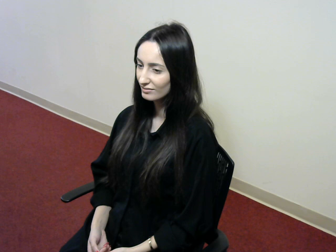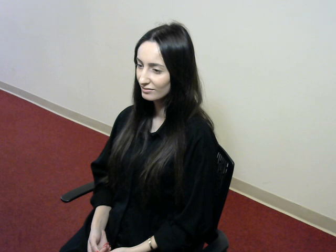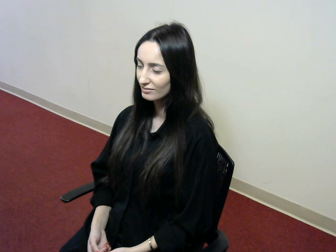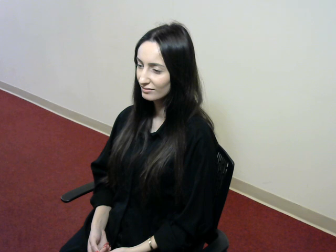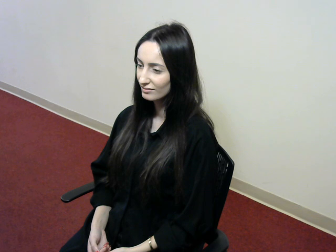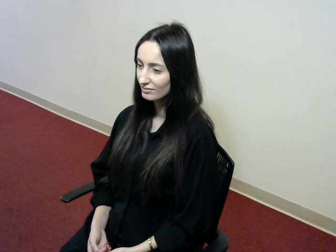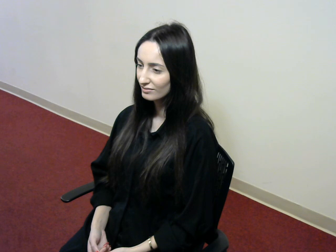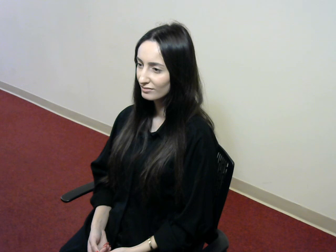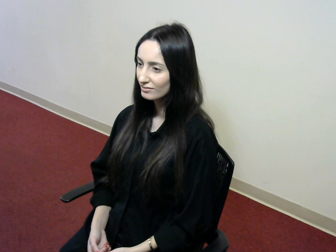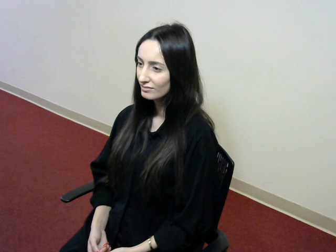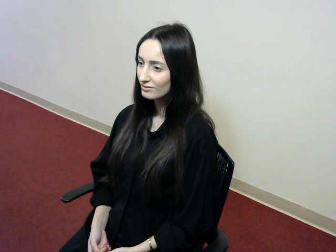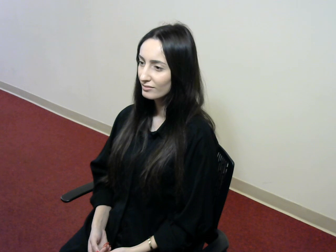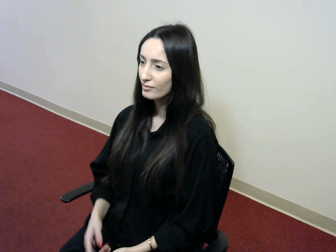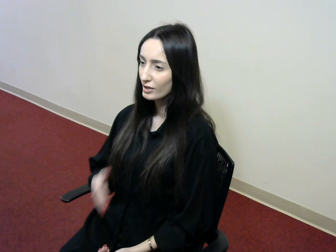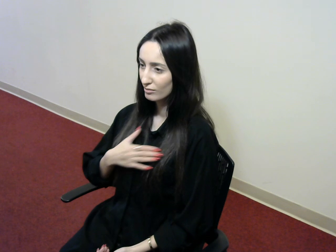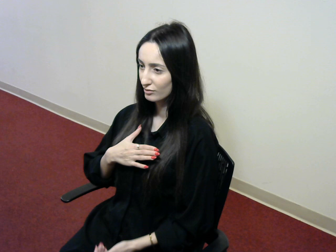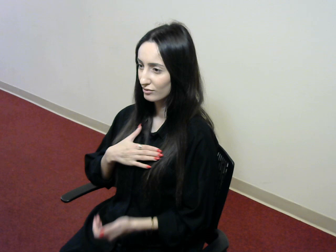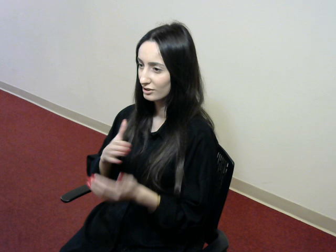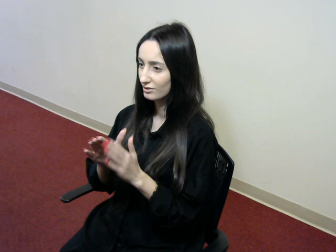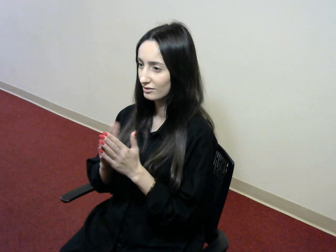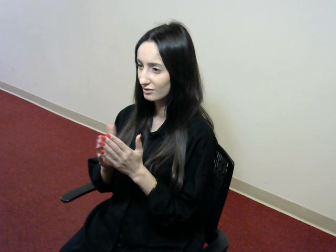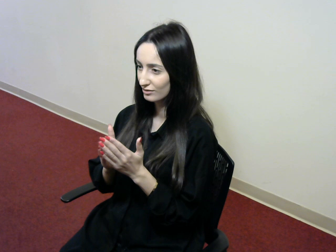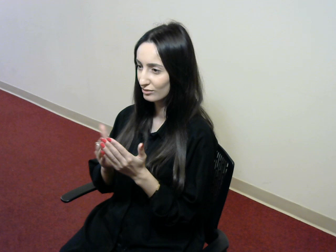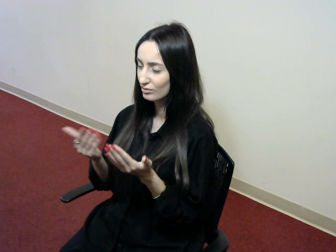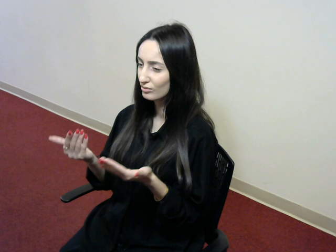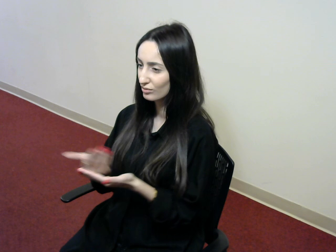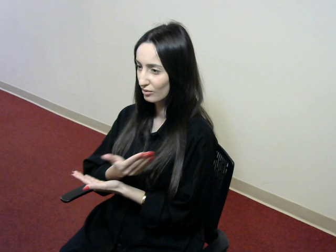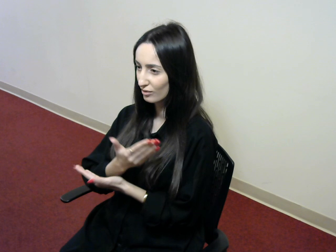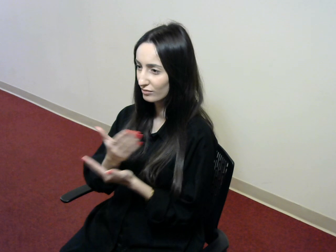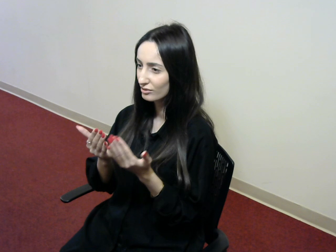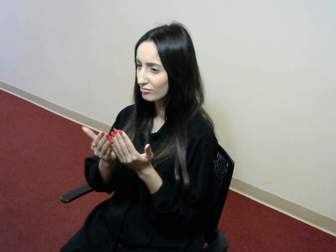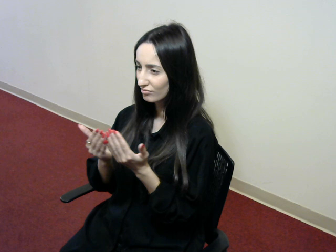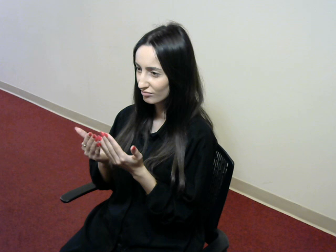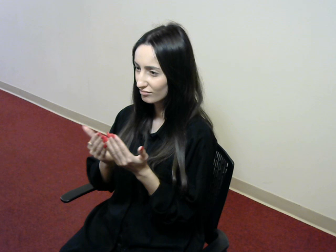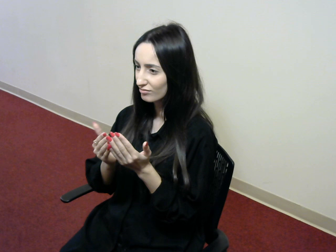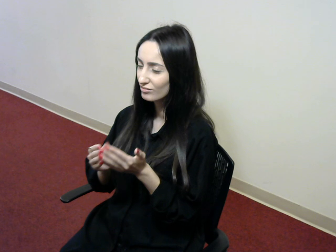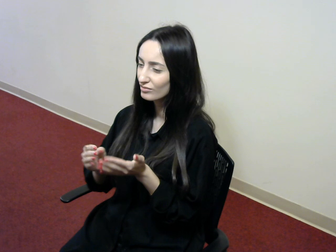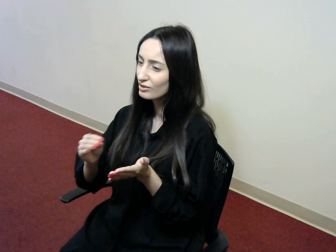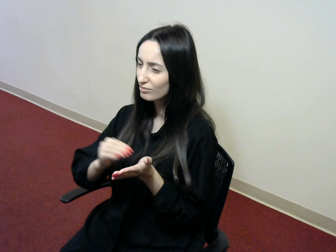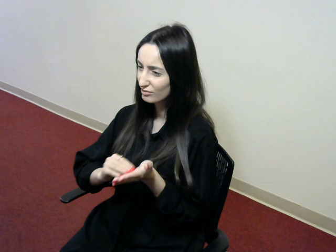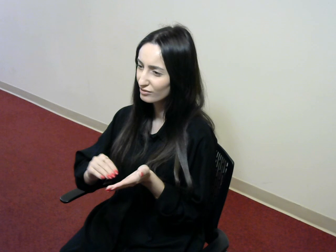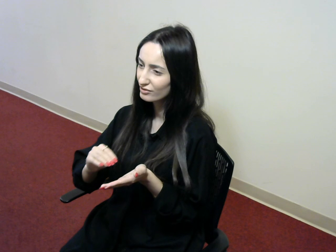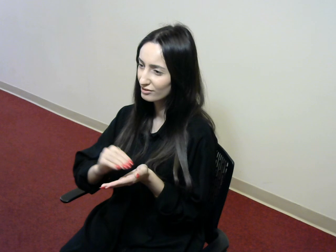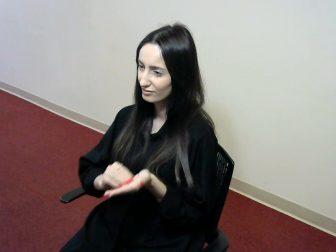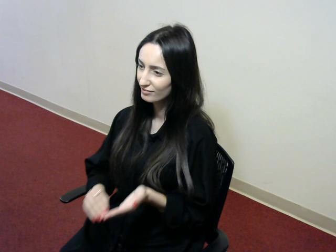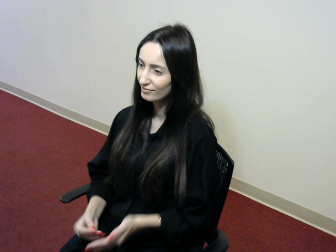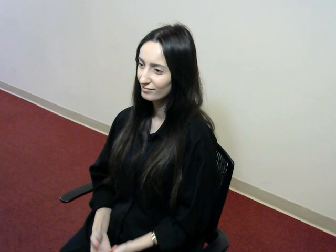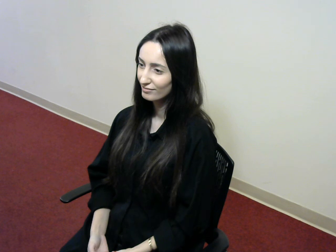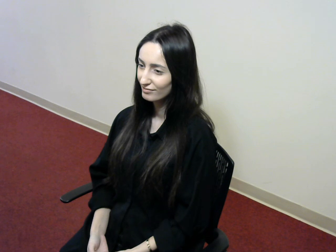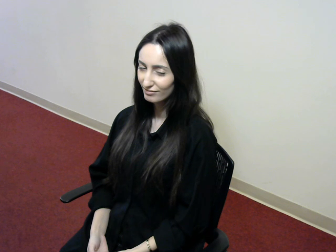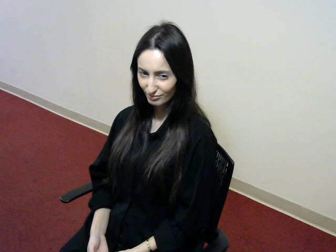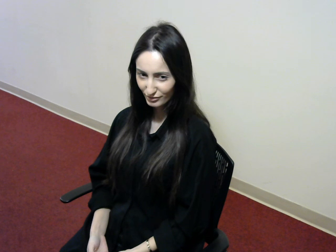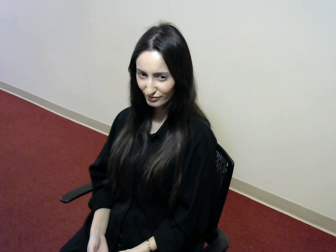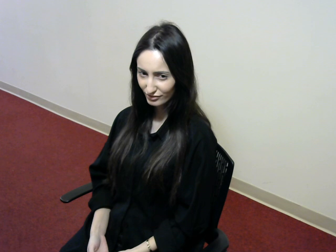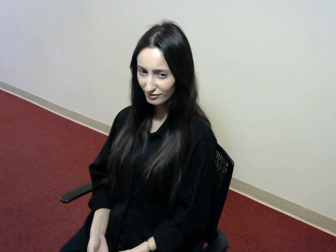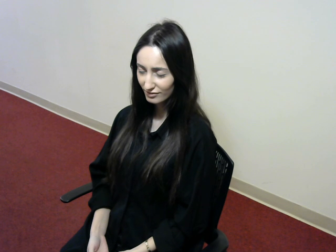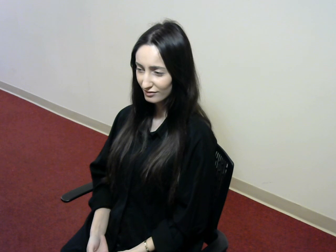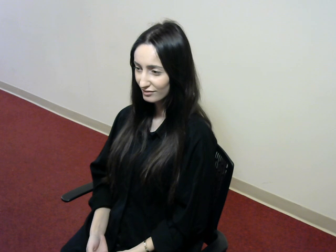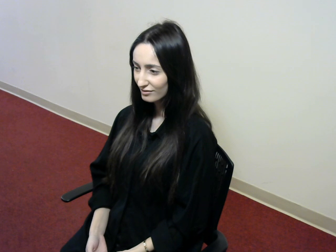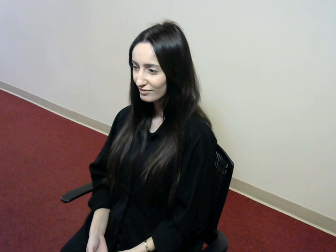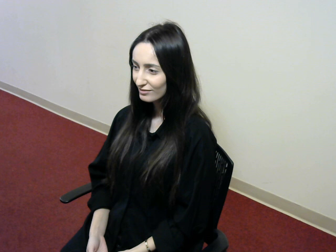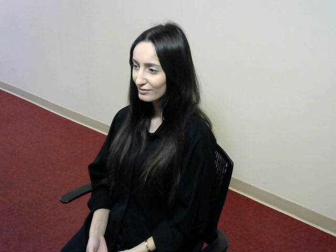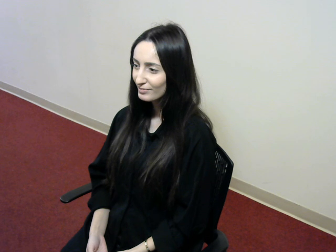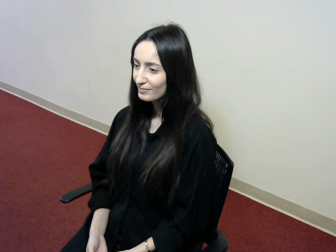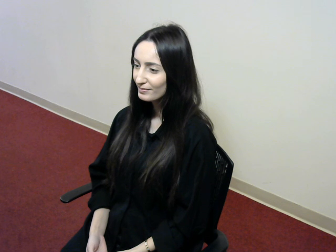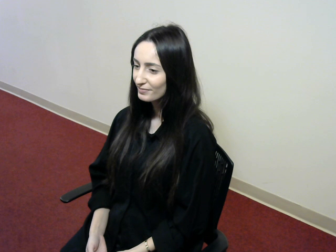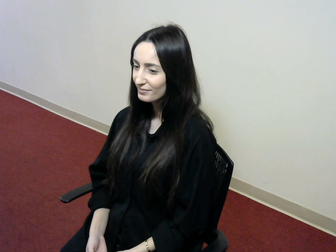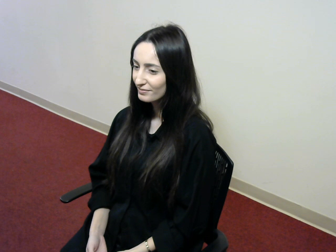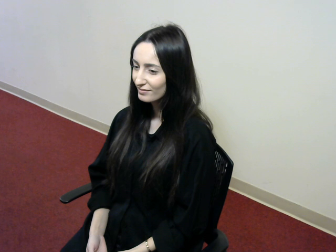Mən kitabı yenidən oxuyub, təkrarlamalıyam